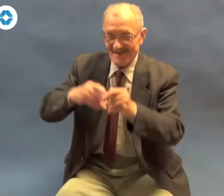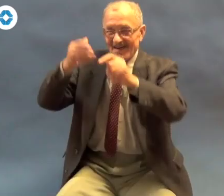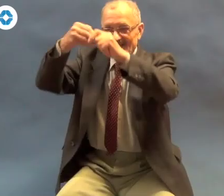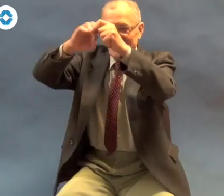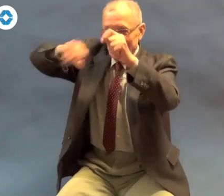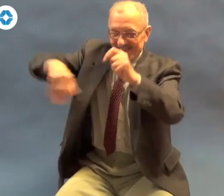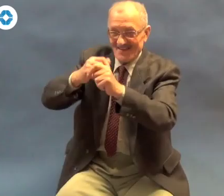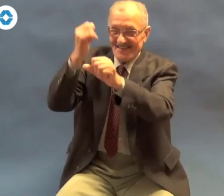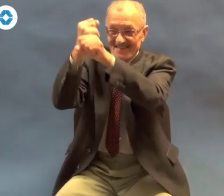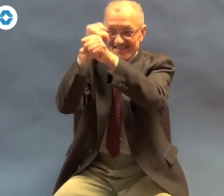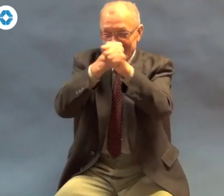Montuje okno.